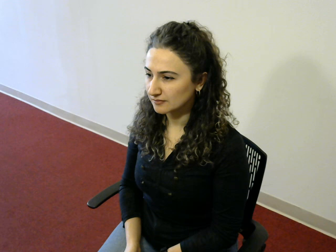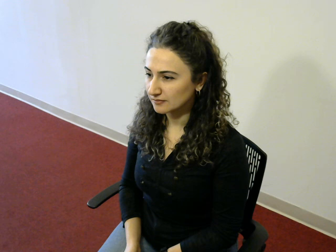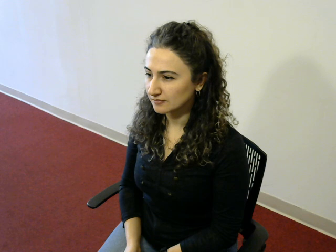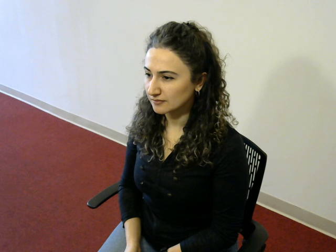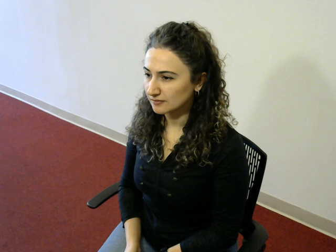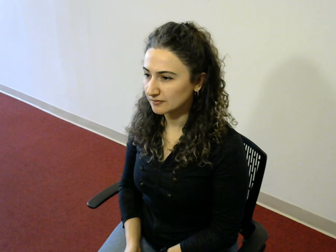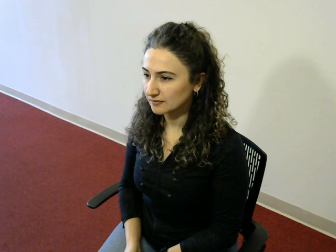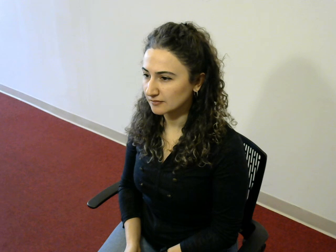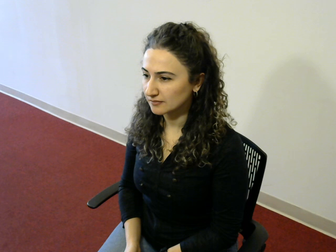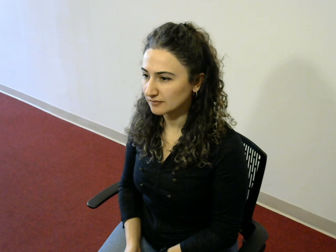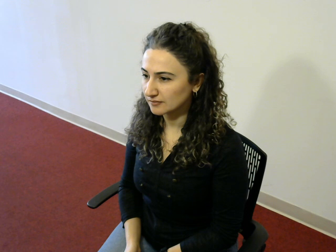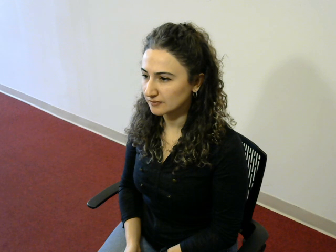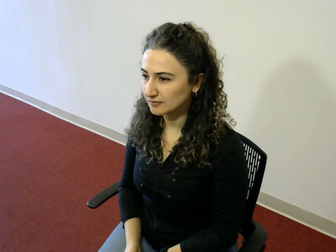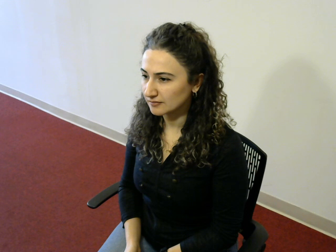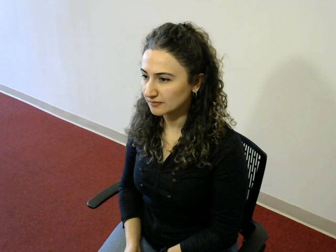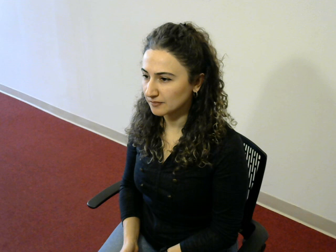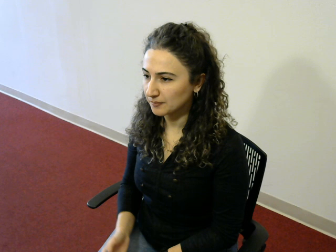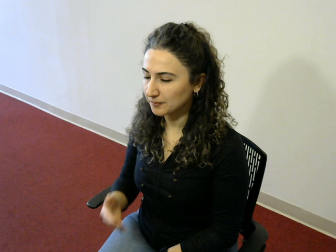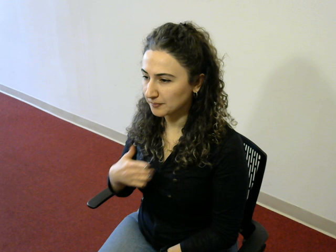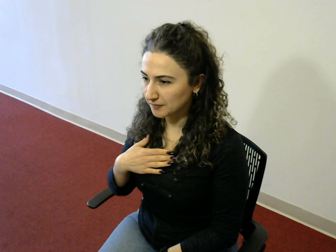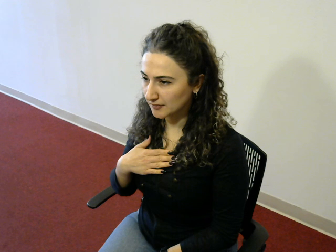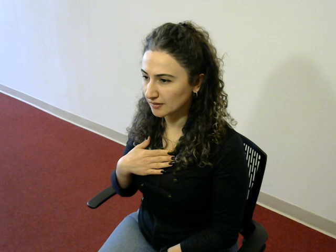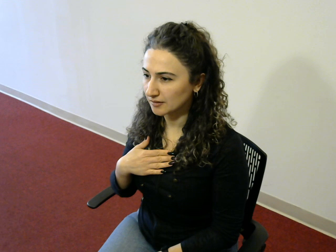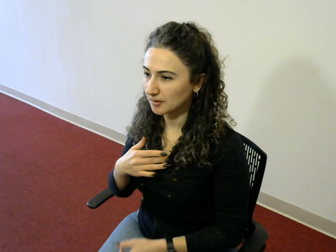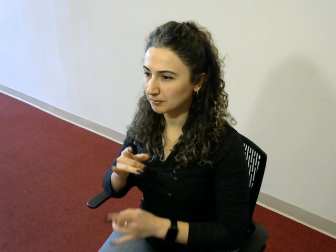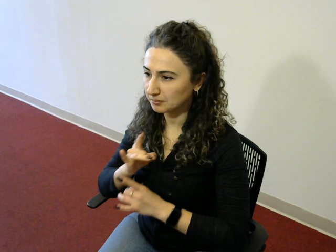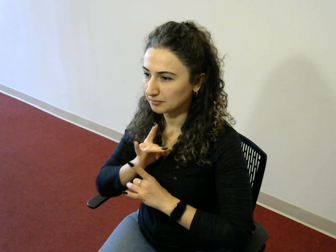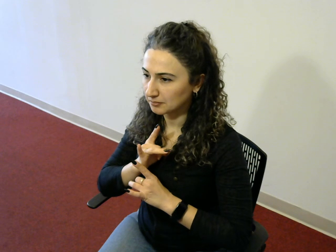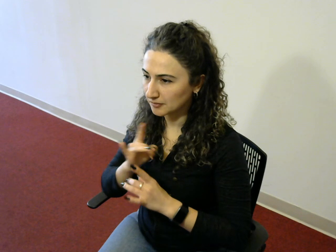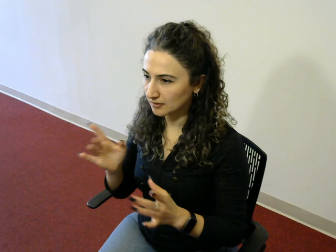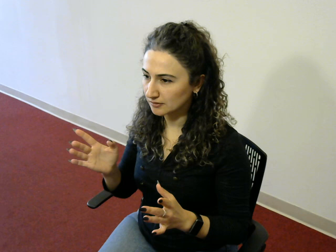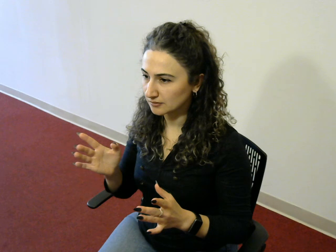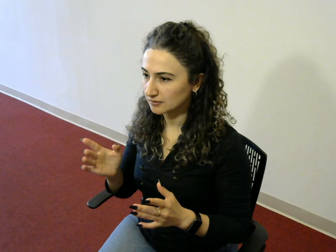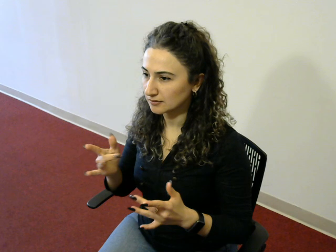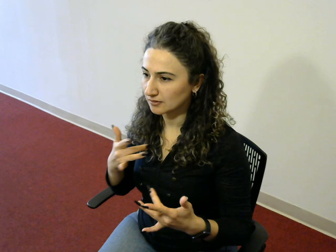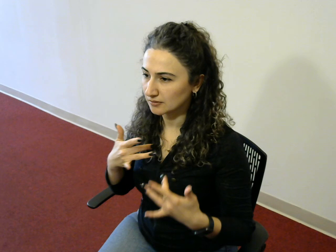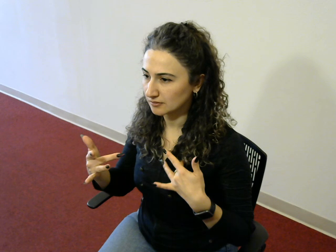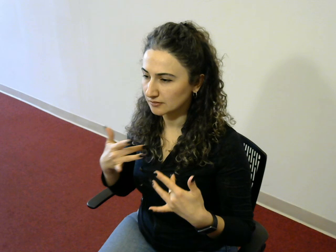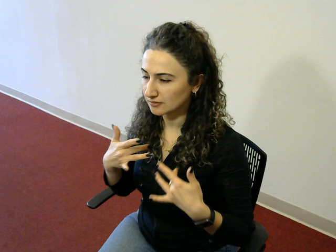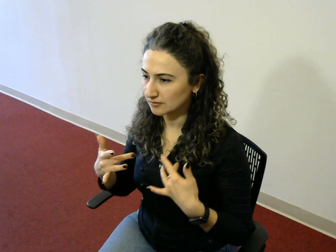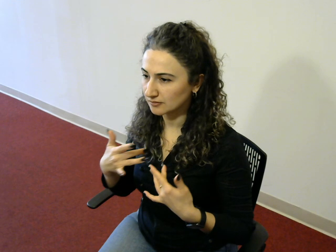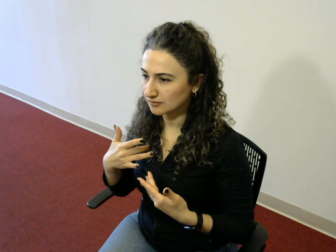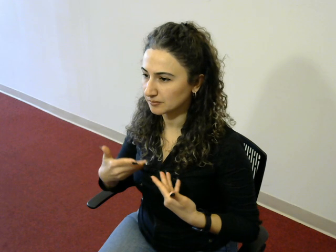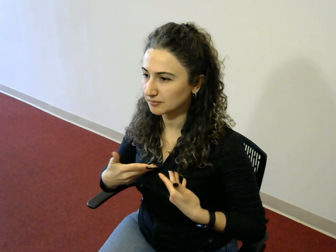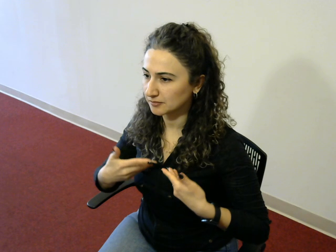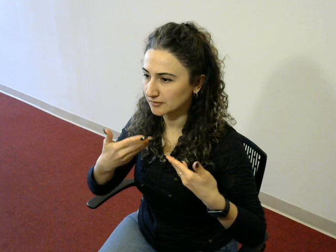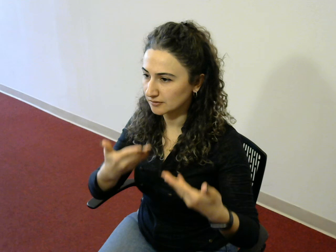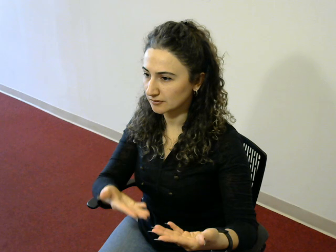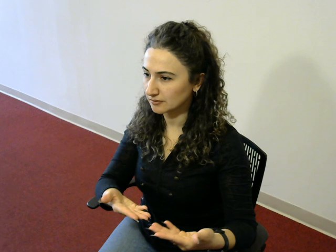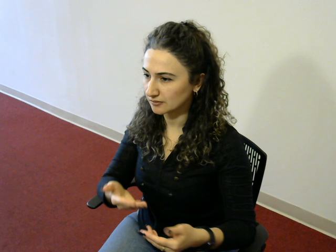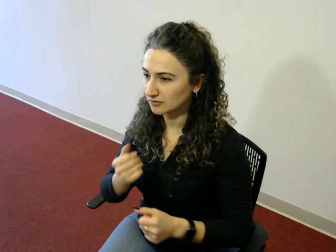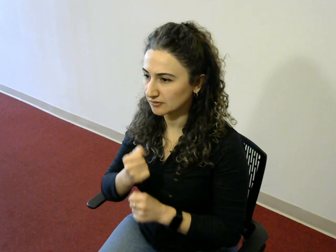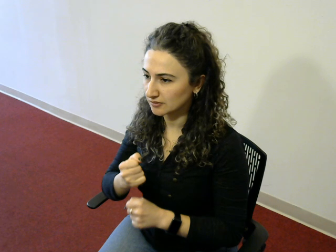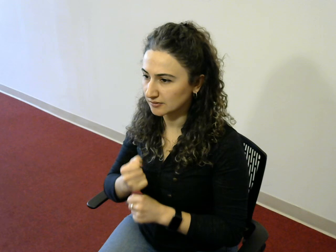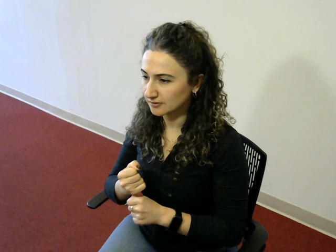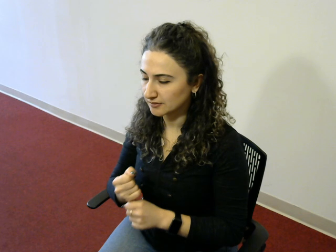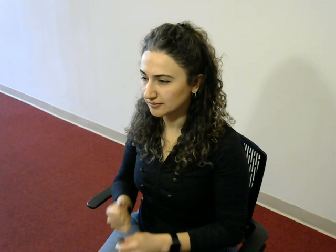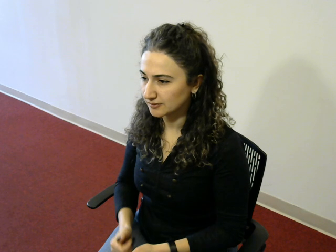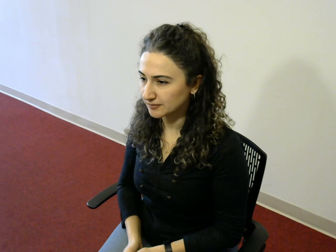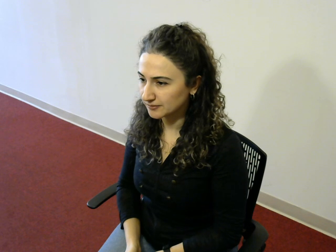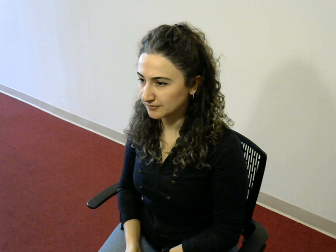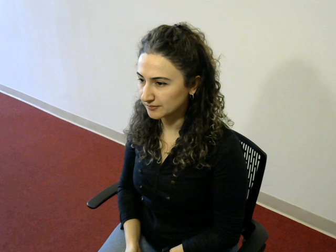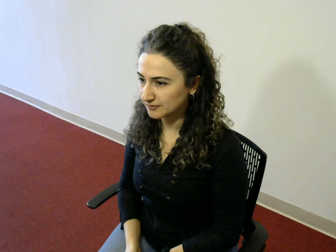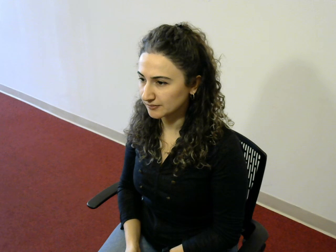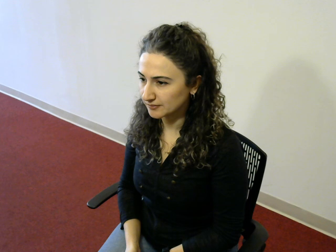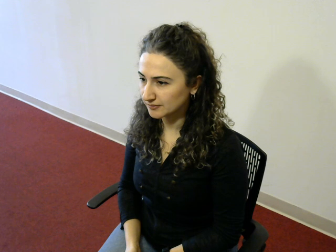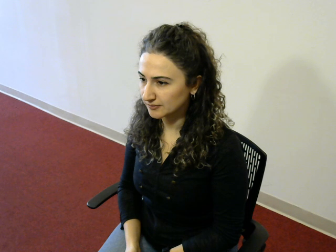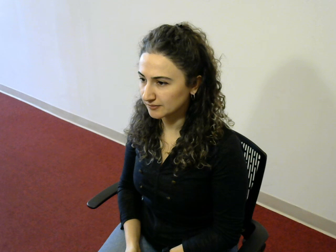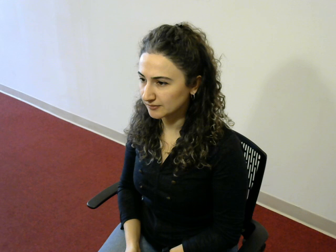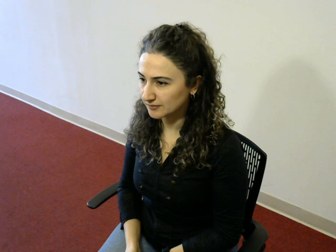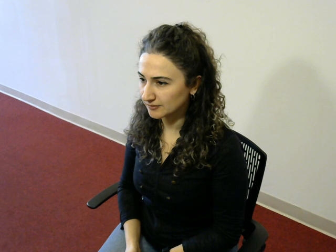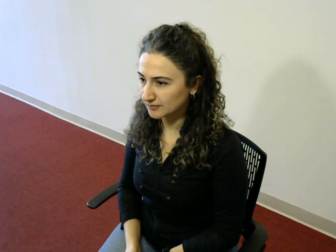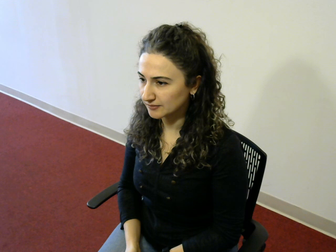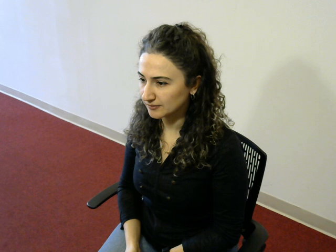Məni bayram tədbirinə dəvət ediblər